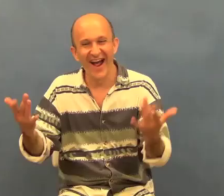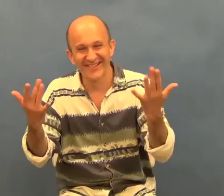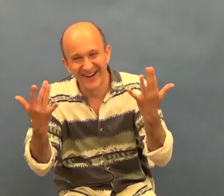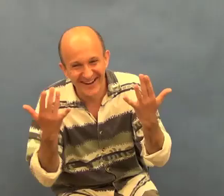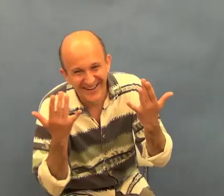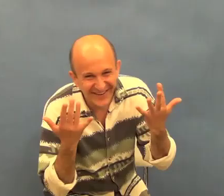Łatwe, łatwe.